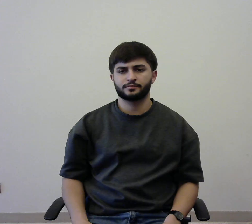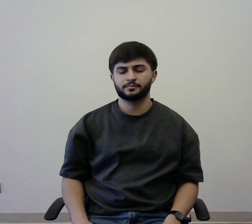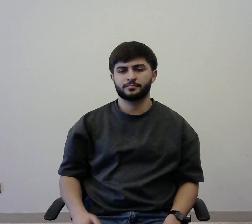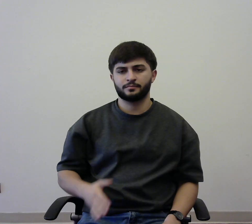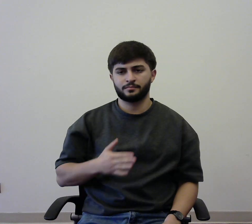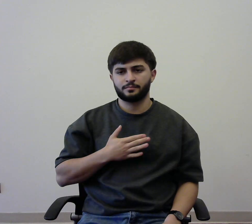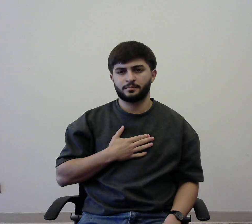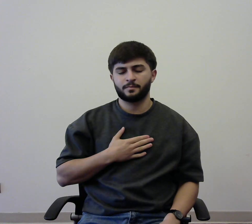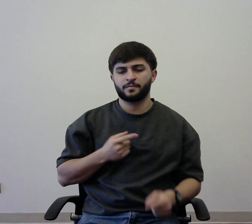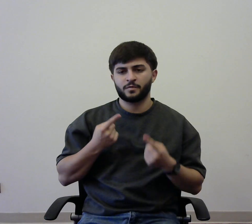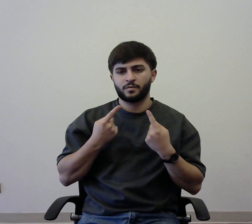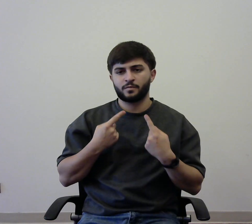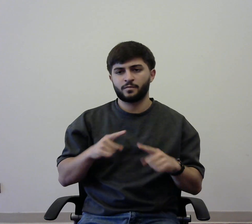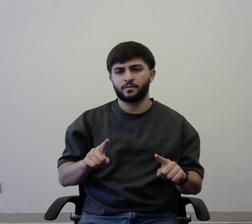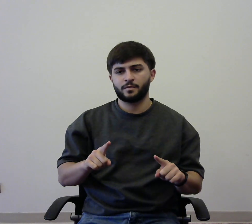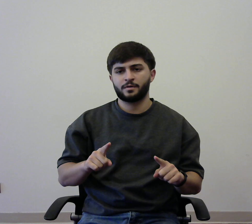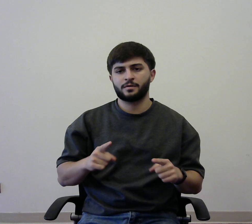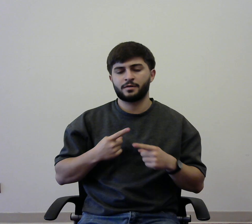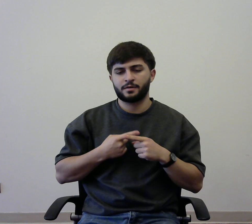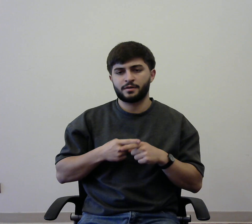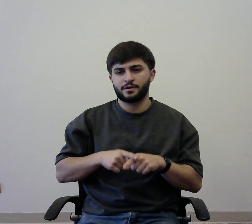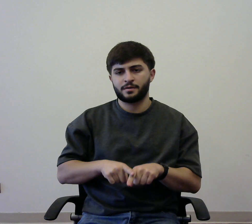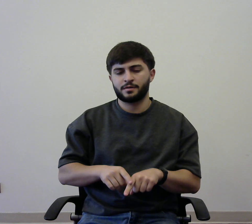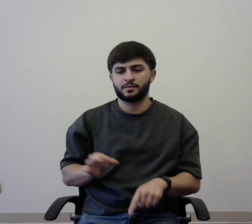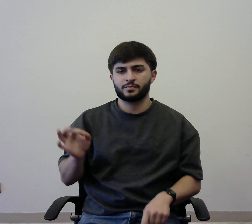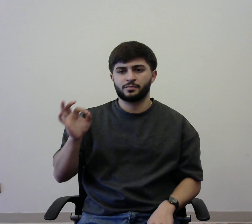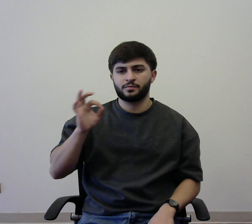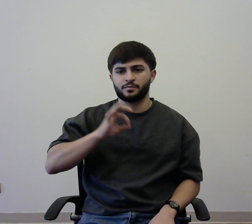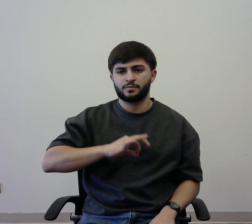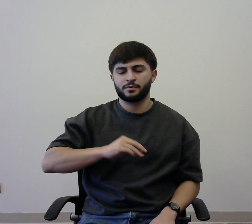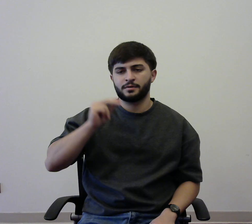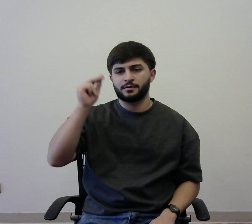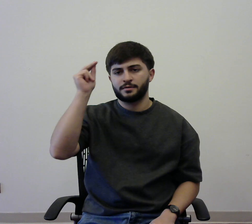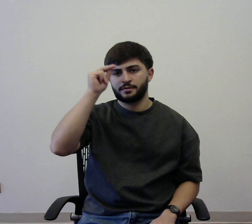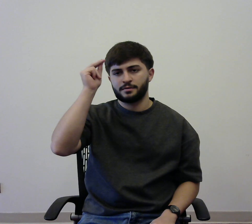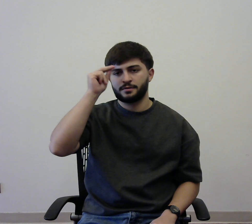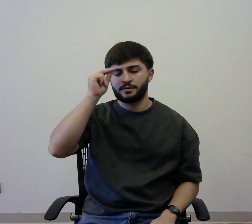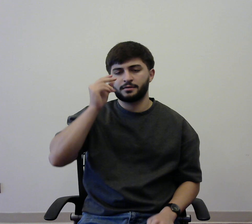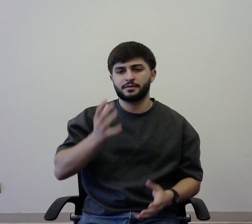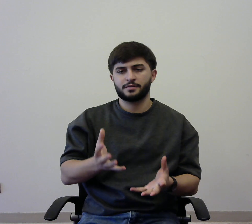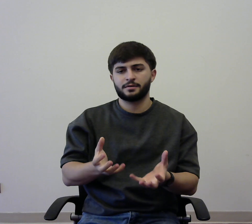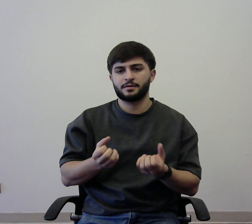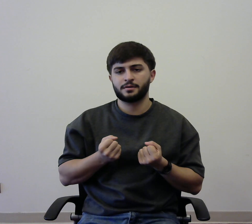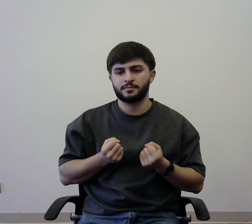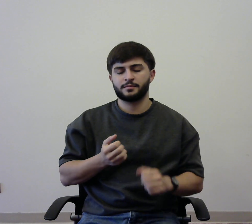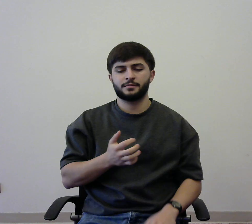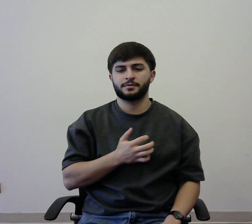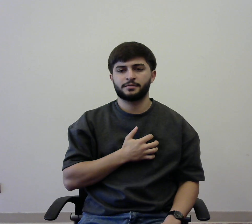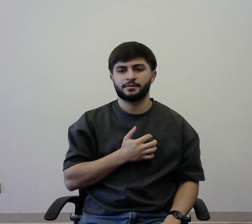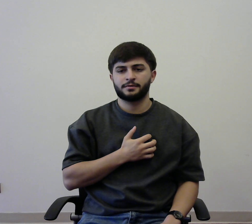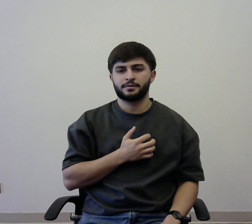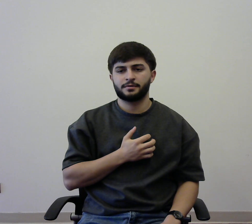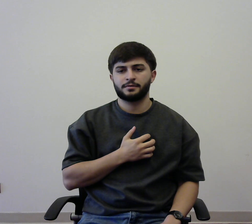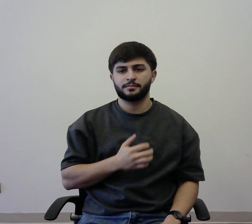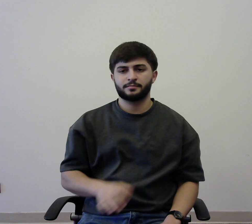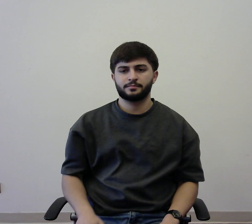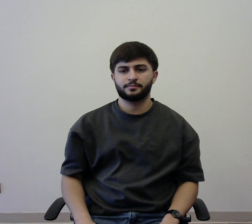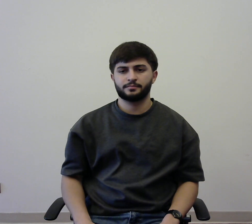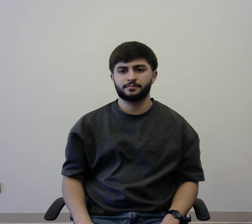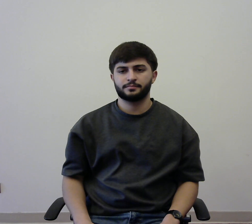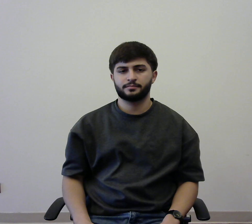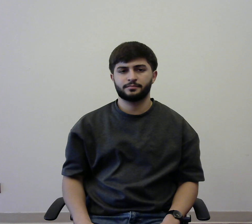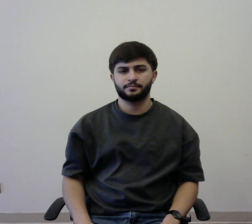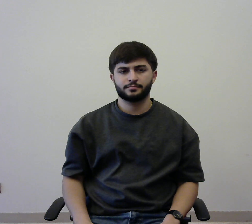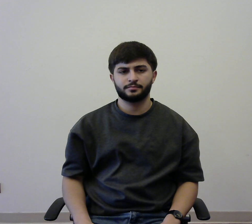Mən fərqli ixtisas üzrə təhsil almaq istəyirəm